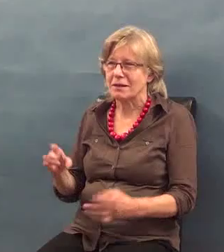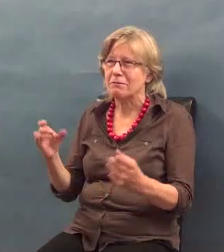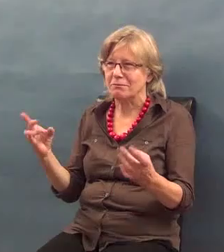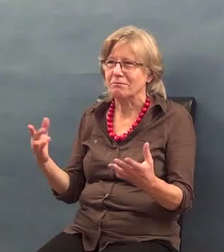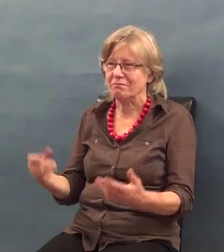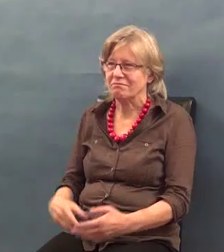Tak.